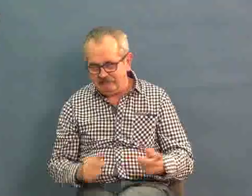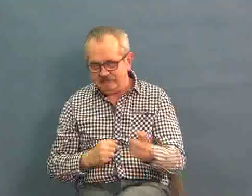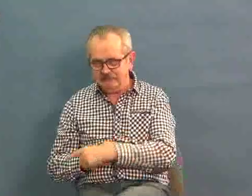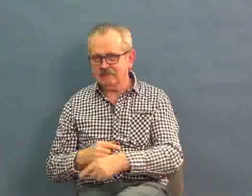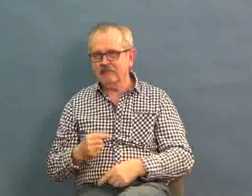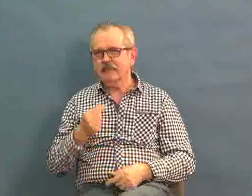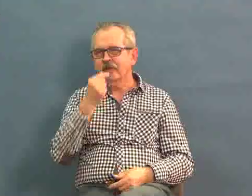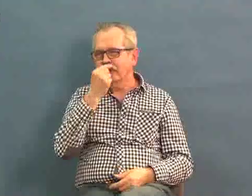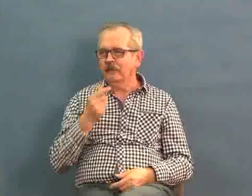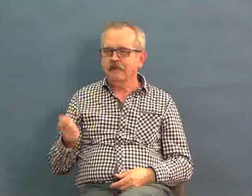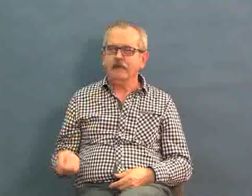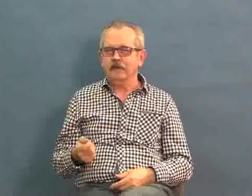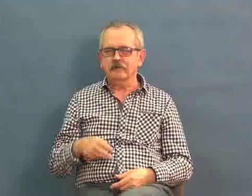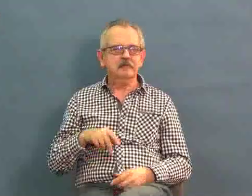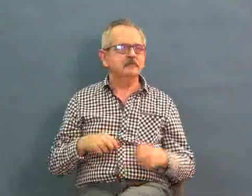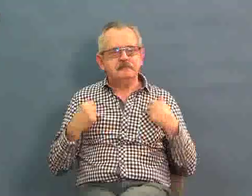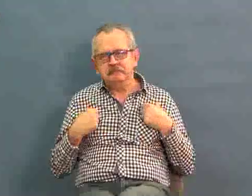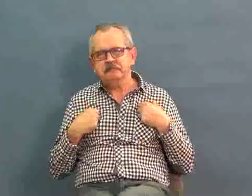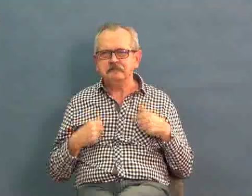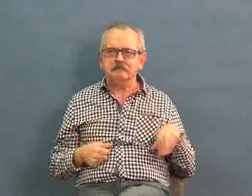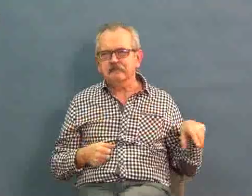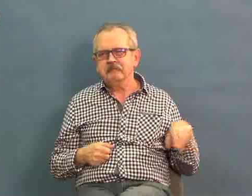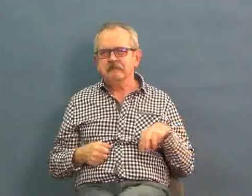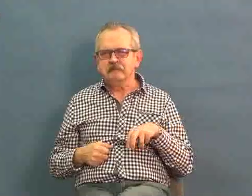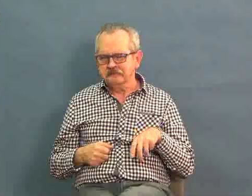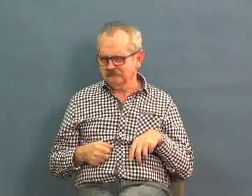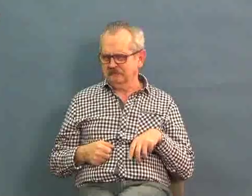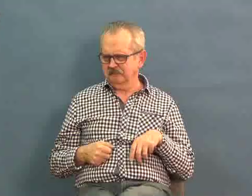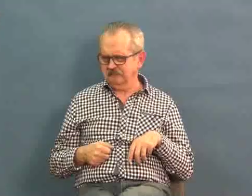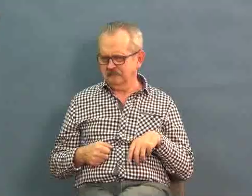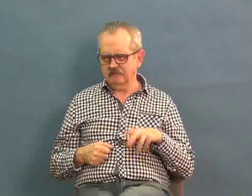Charlie Chaplin idzie z plecakiem na plecach.